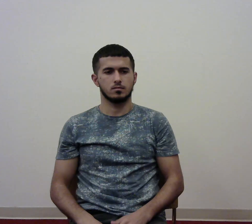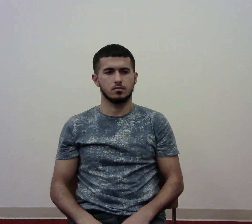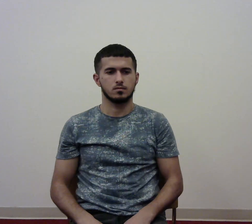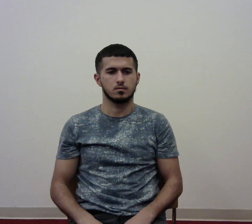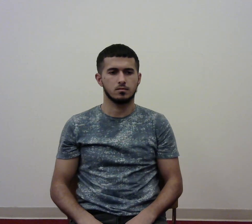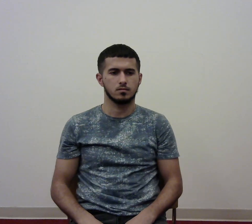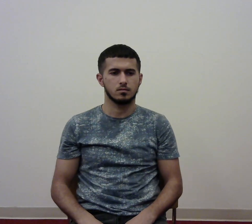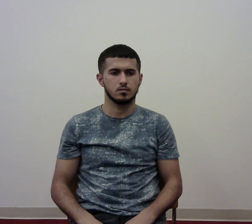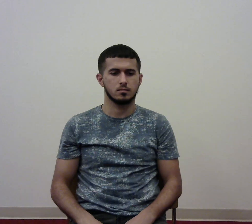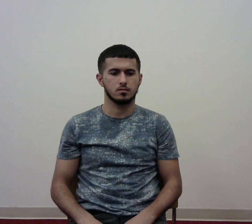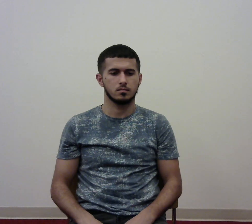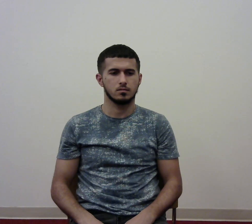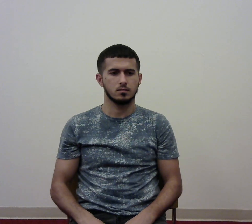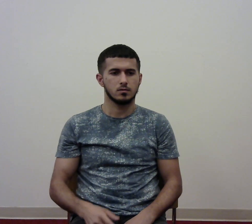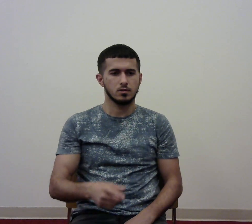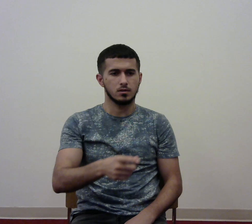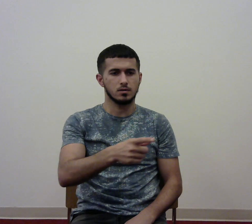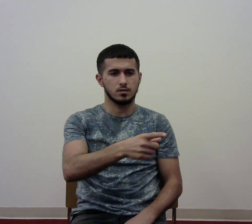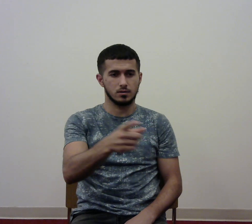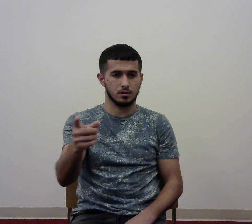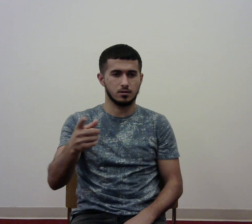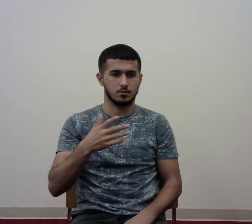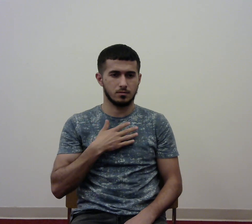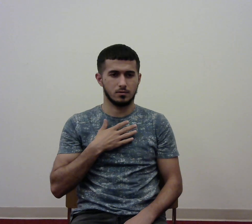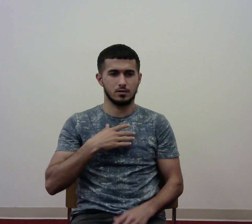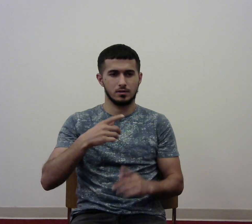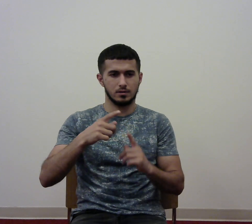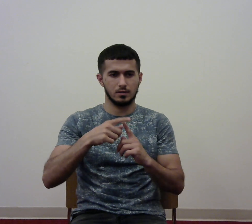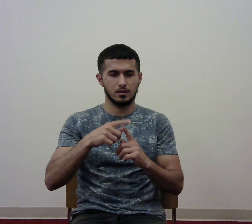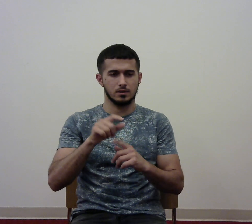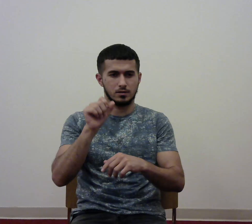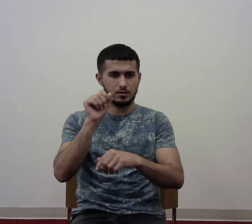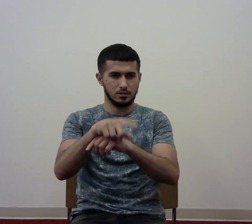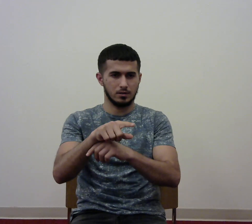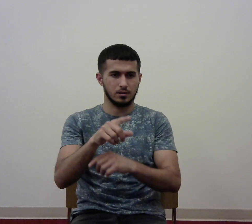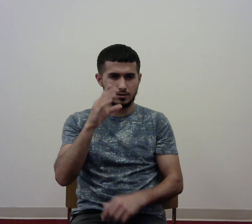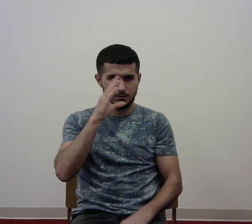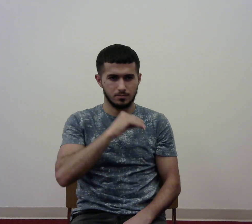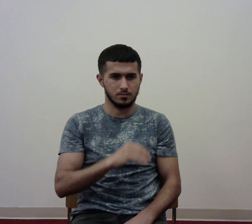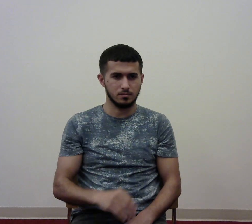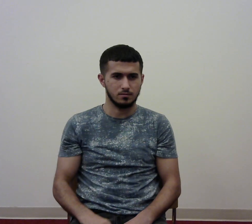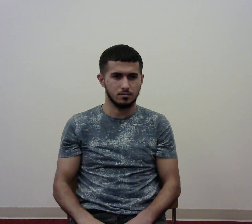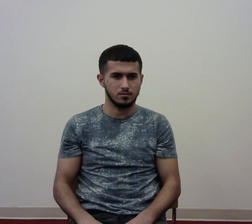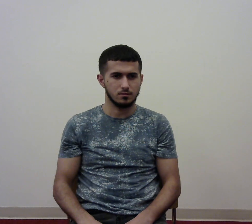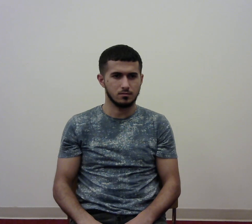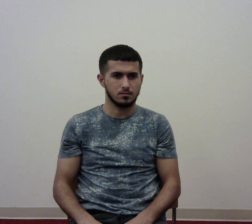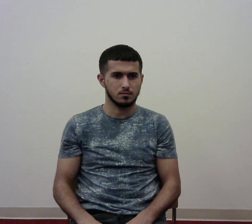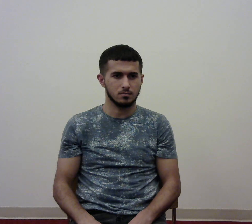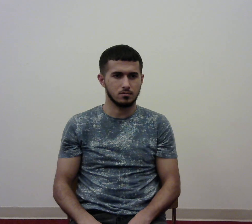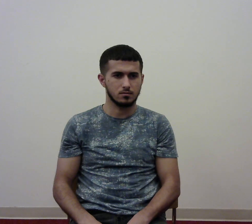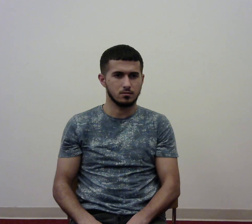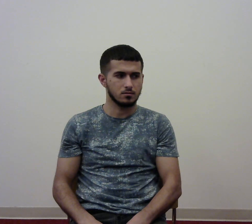Siz mənə taksi sifariş edə bilərsinizmi?